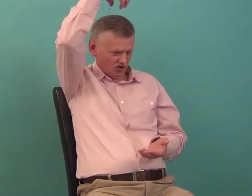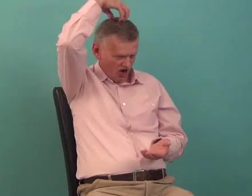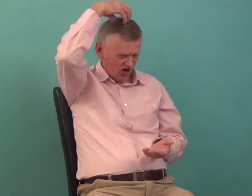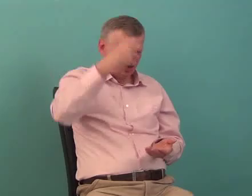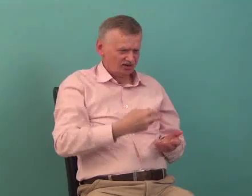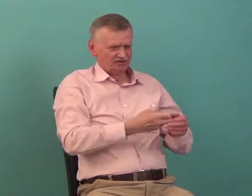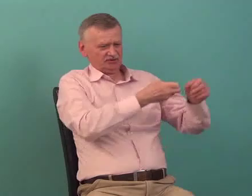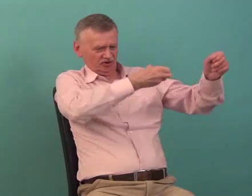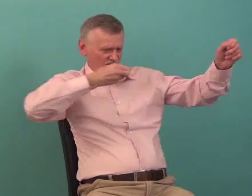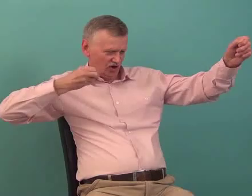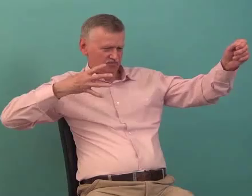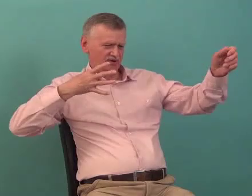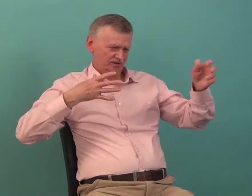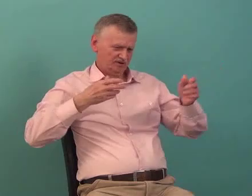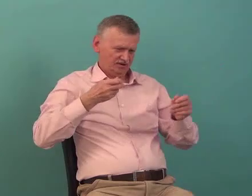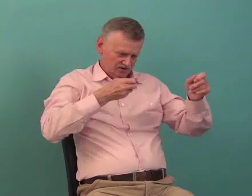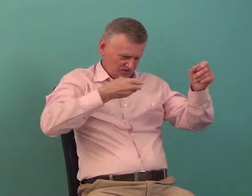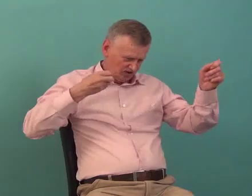Strzela z łuku.